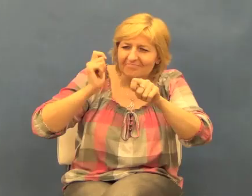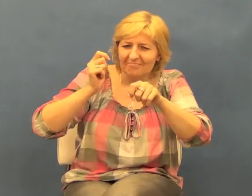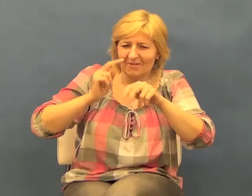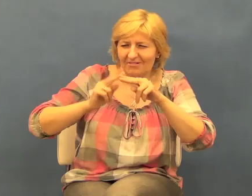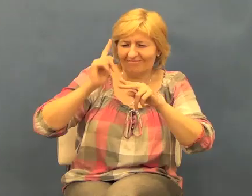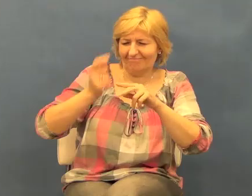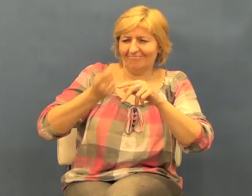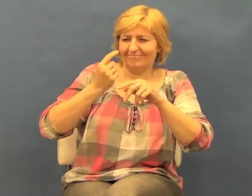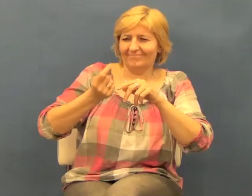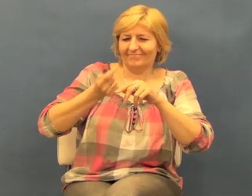Kawałki kitu trafiały w twarz policjanta.